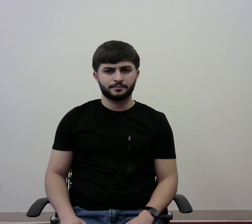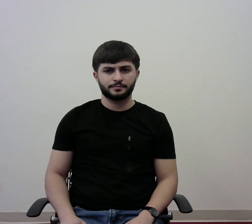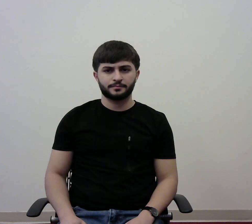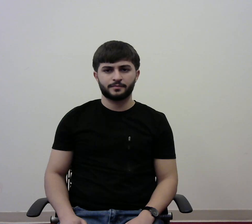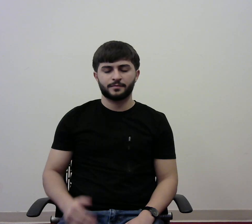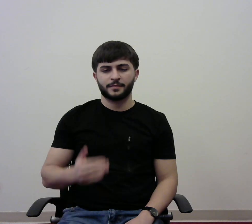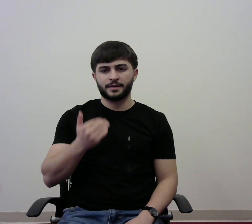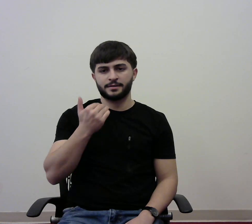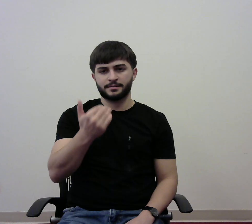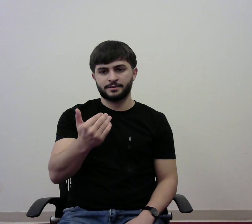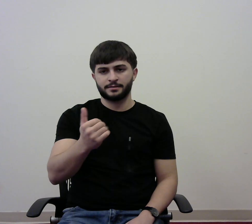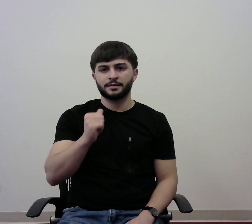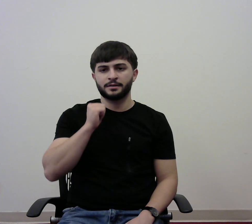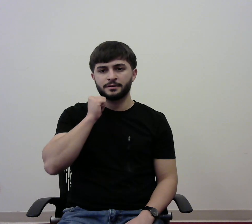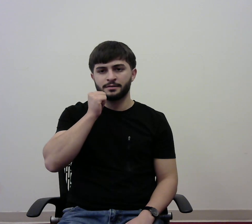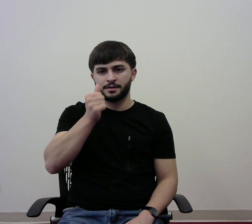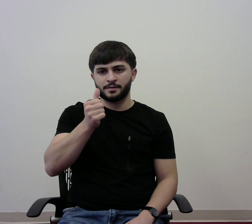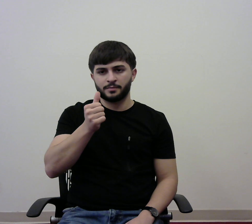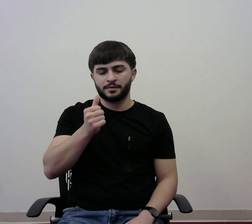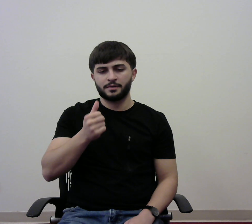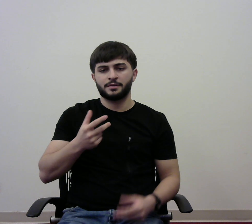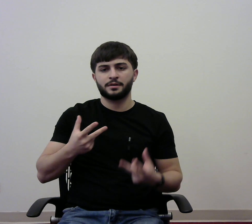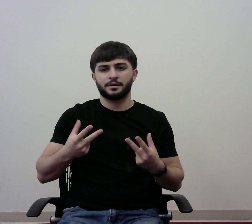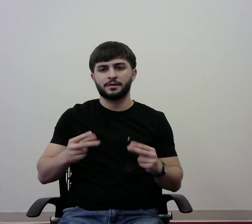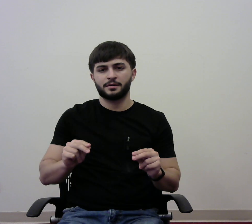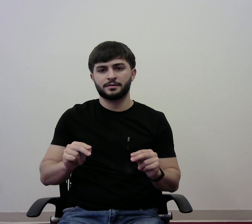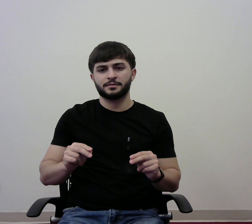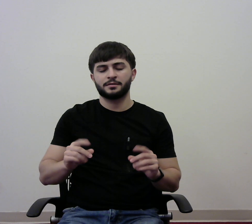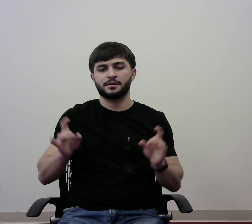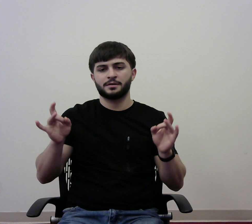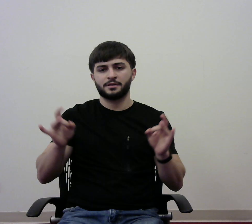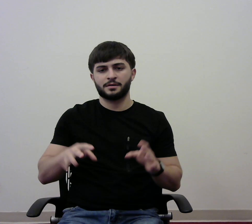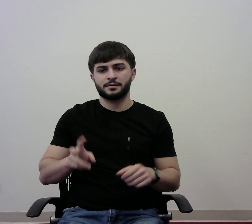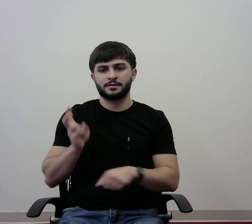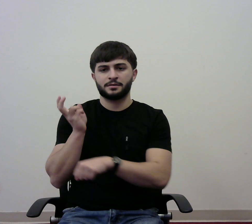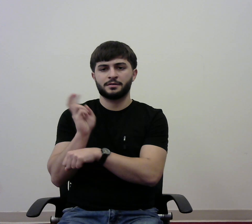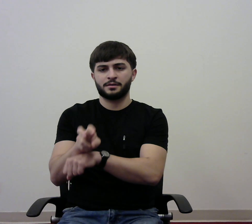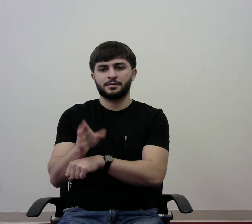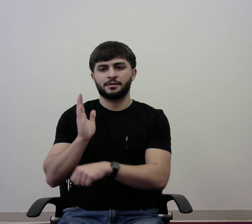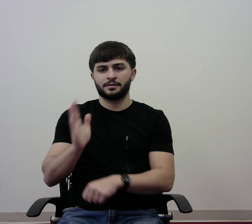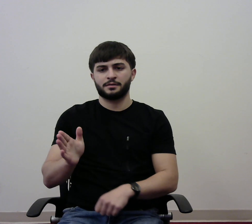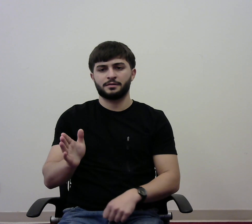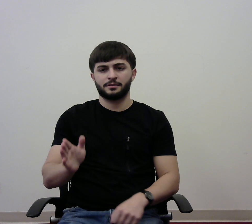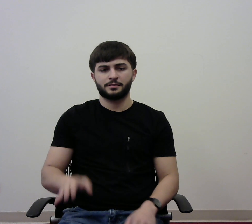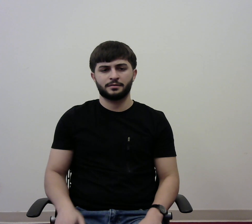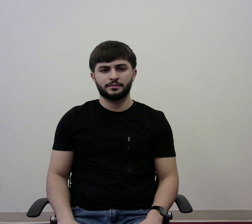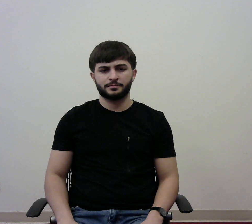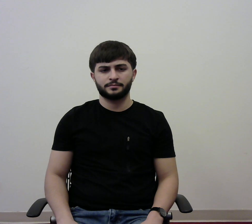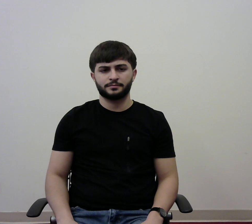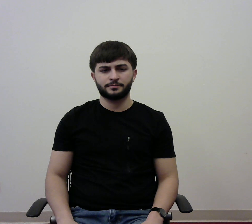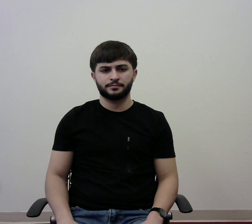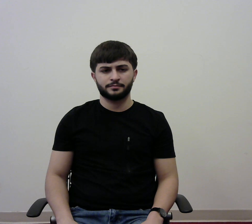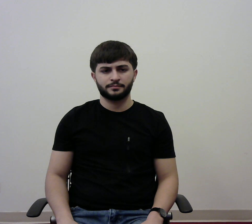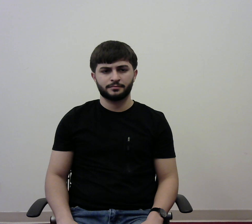Siz sabah hansı restorana gedəcəksiniz?